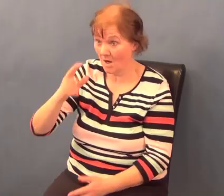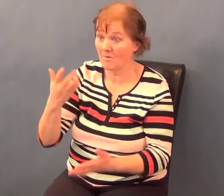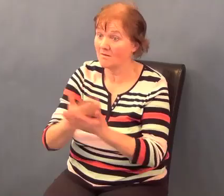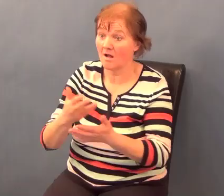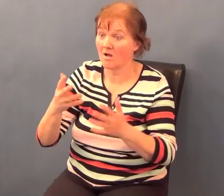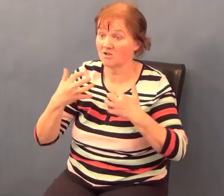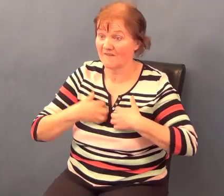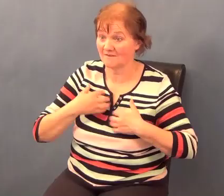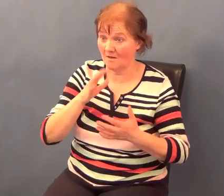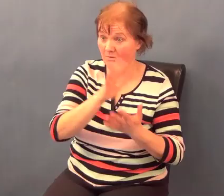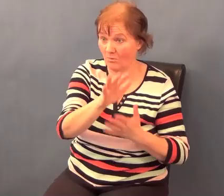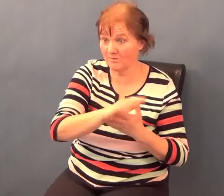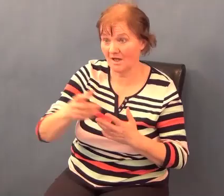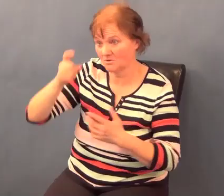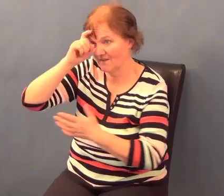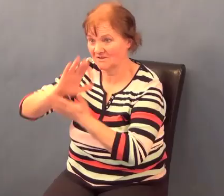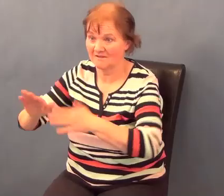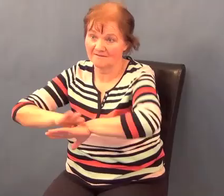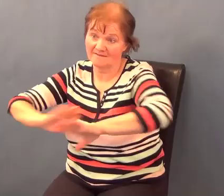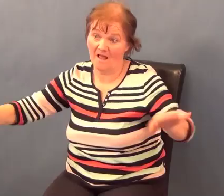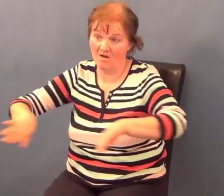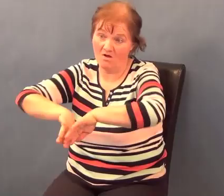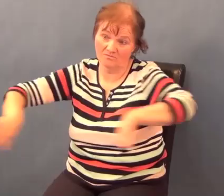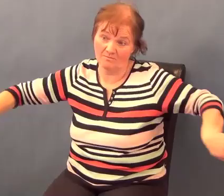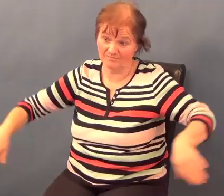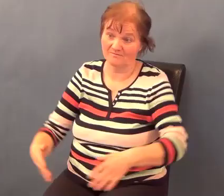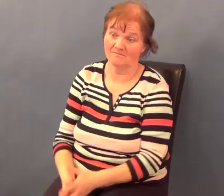Tylko zwierzęta są brudne, a ludzie są czyści, dlatego nie razem, tylko osobno.